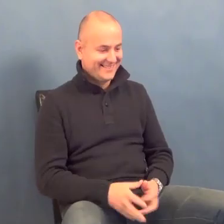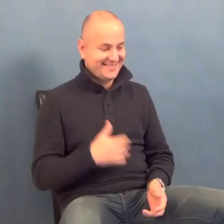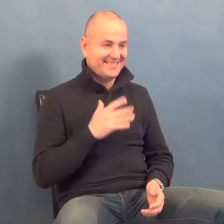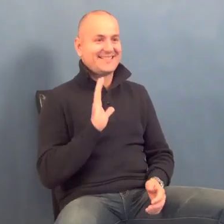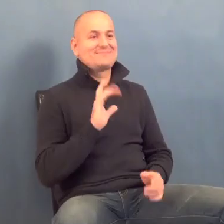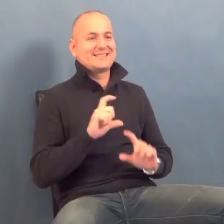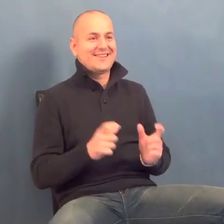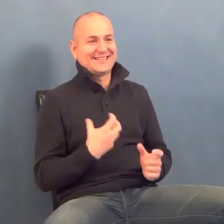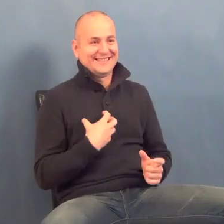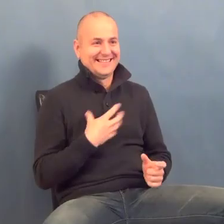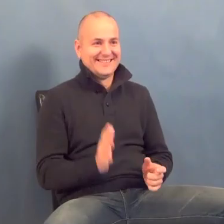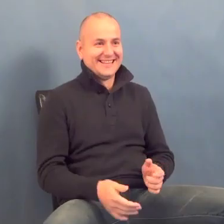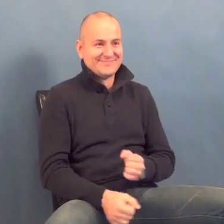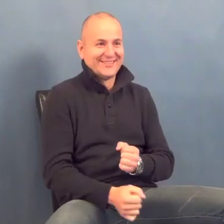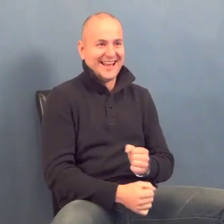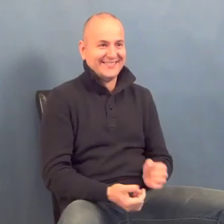Ja przez całe życie nie będę sprzątać.